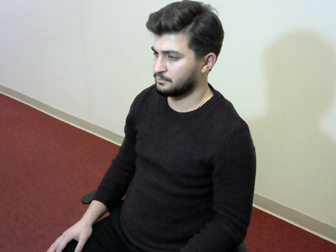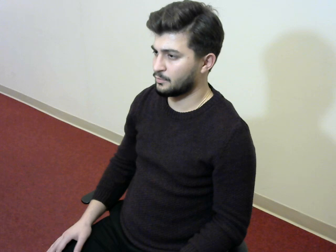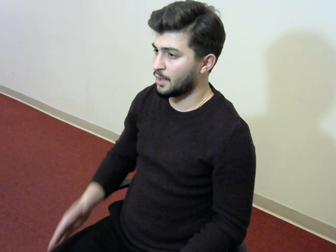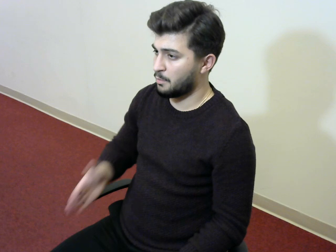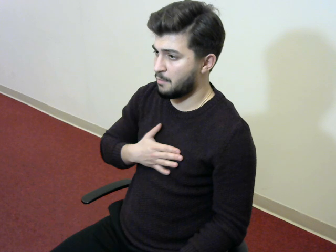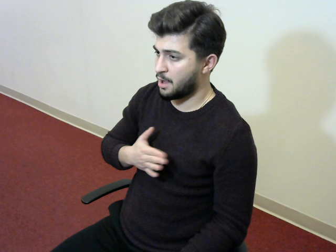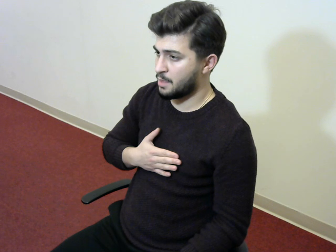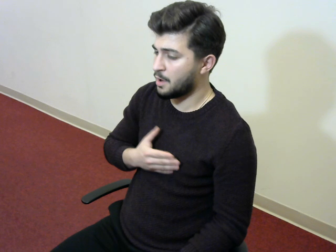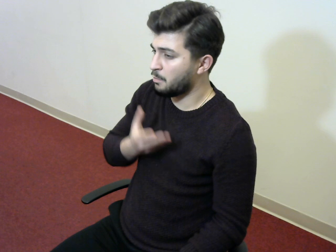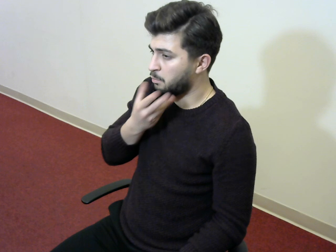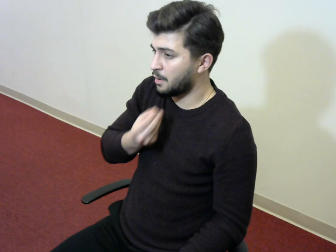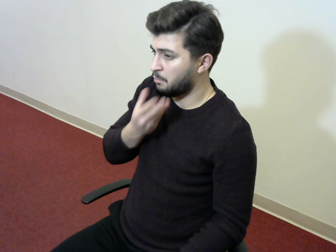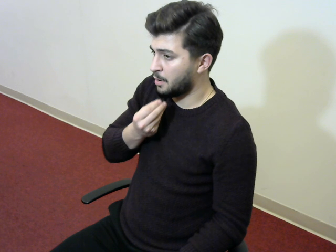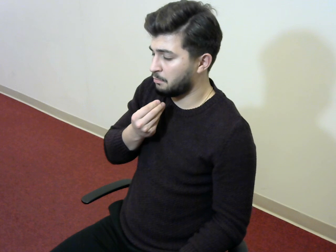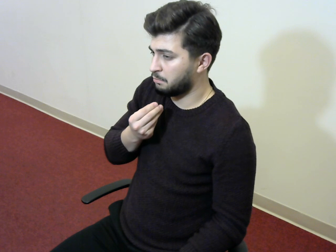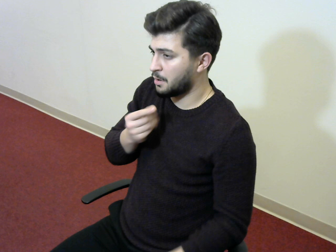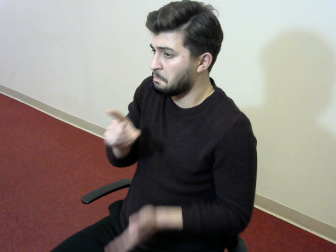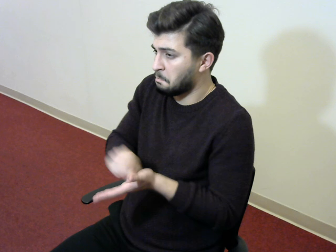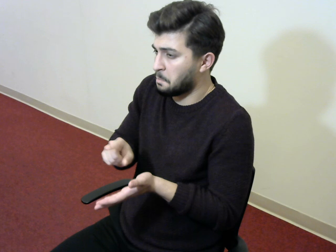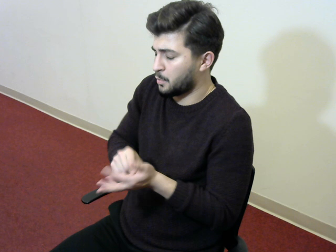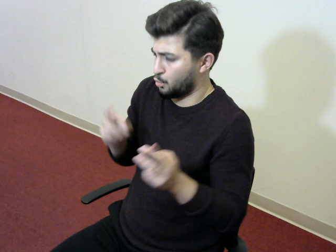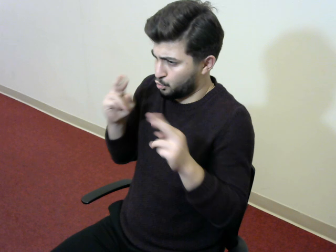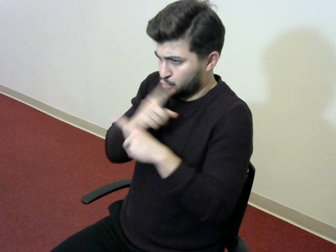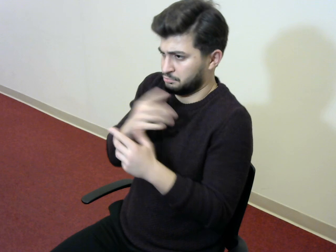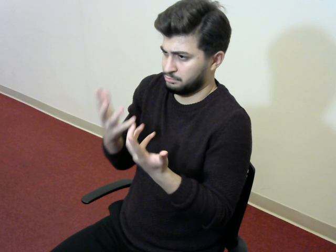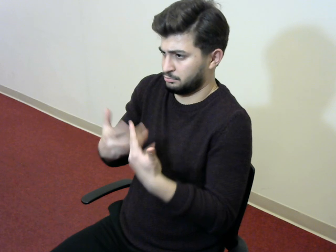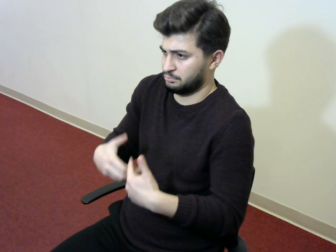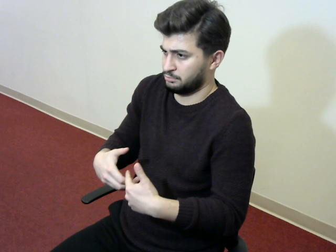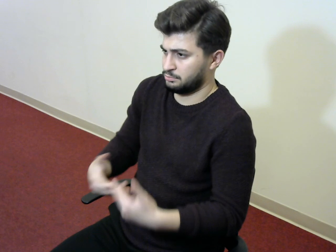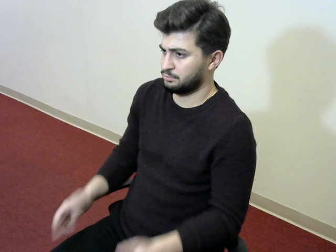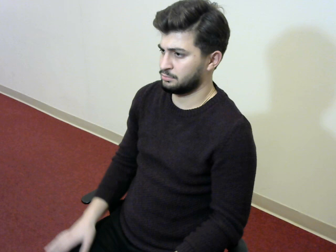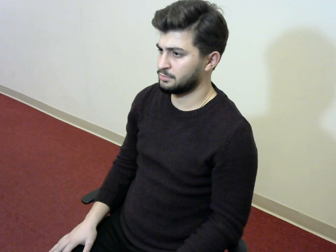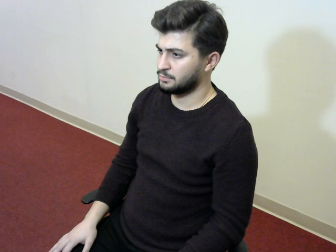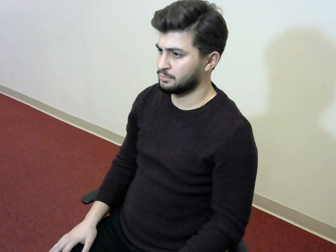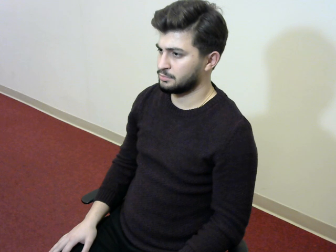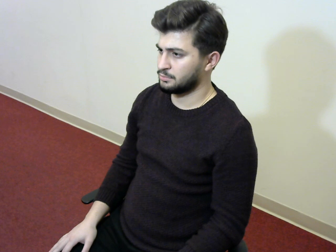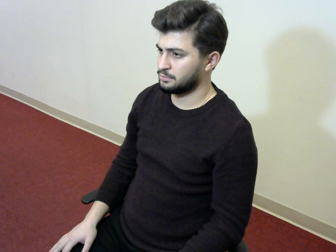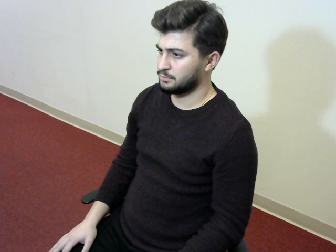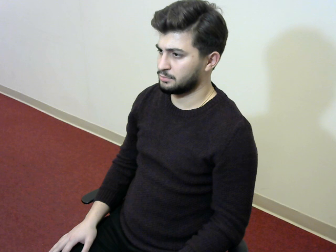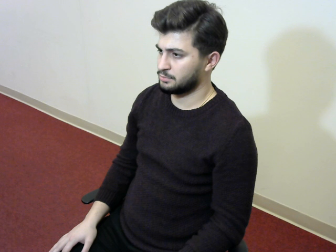Mənim babamın pensiyasını səhv hesablayıblar